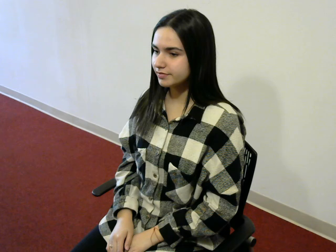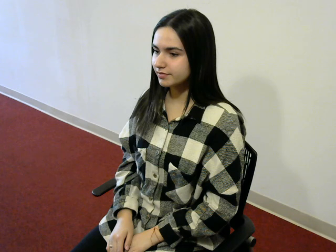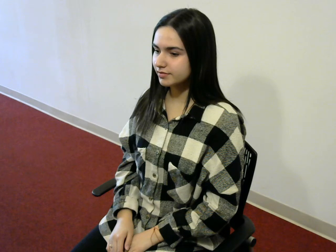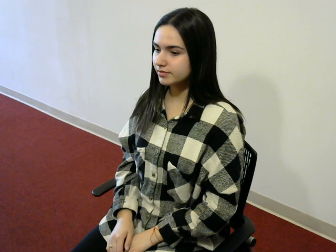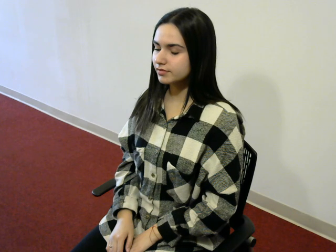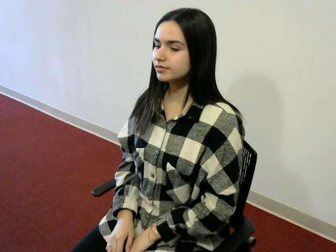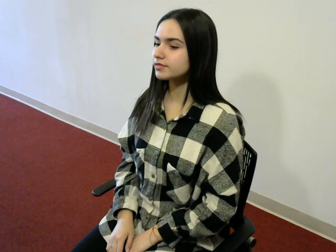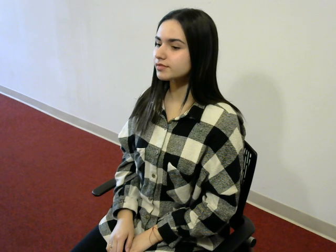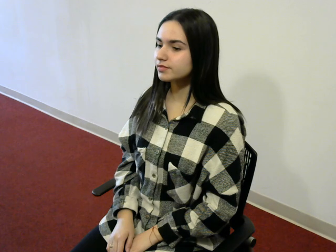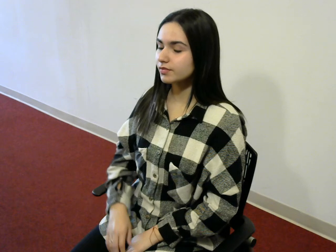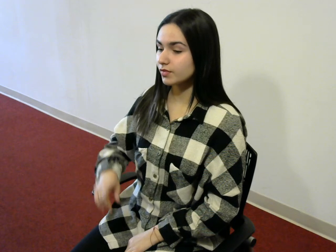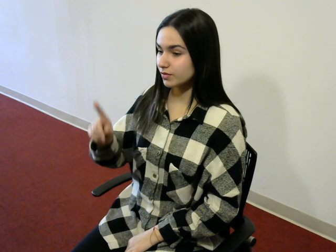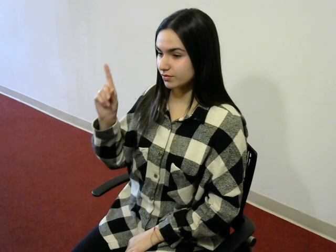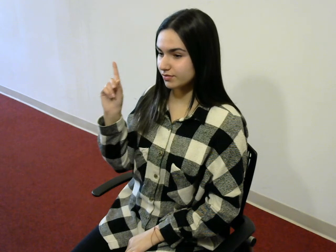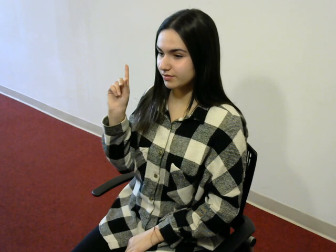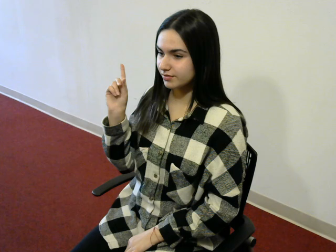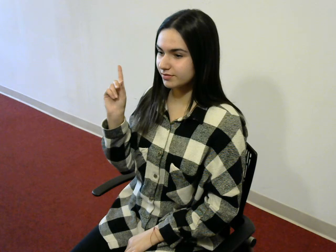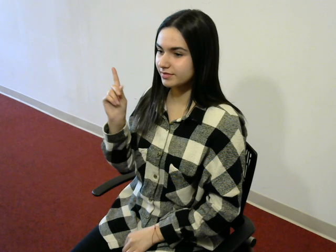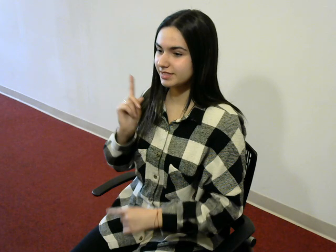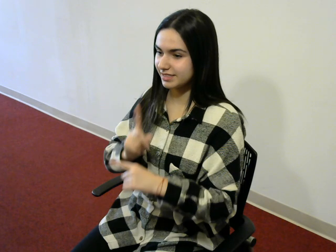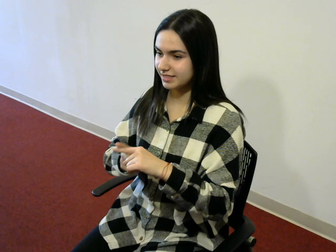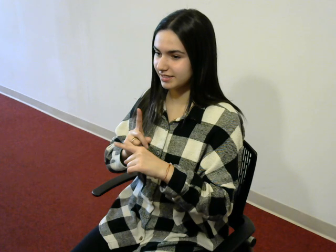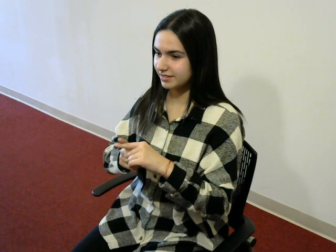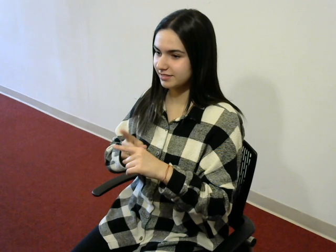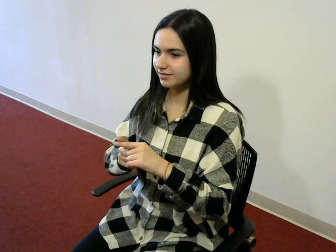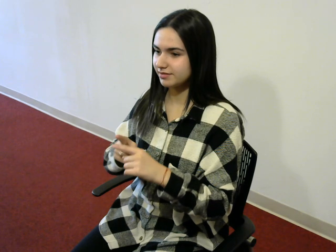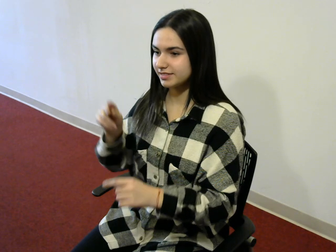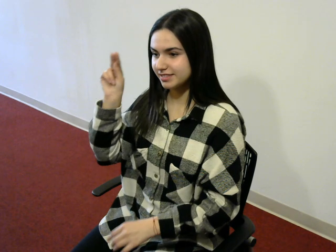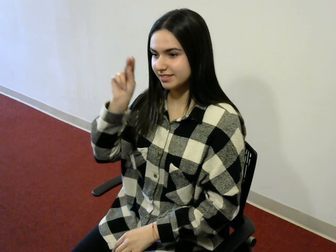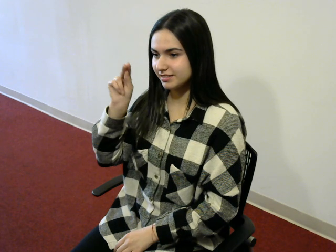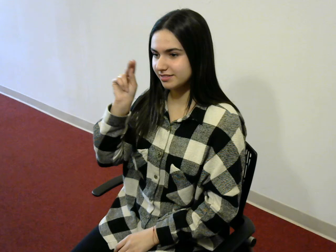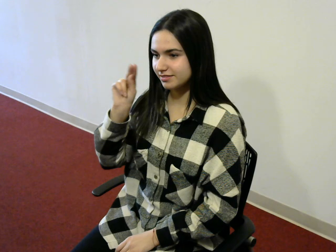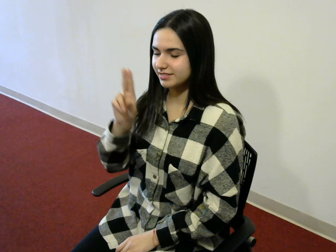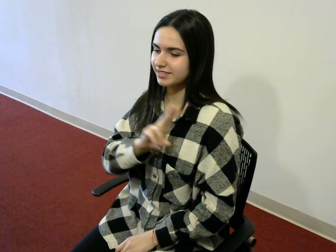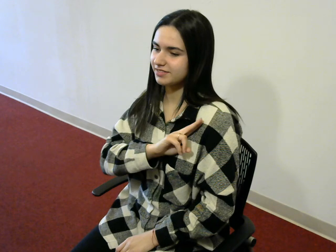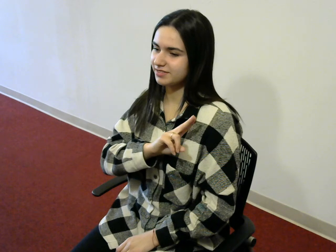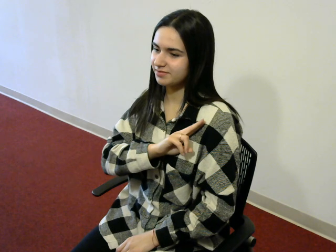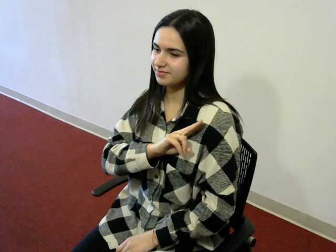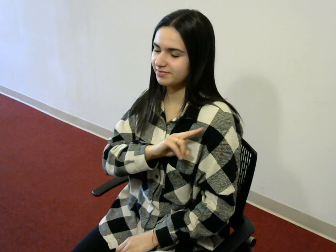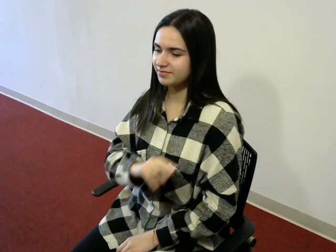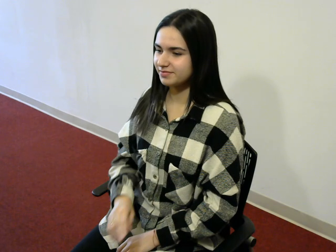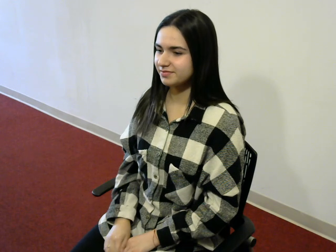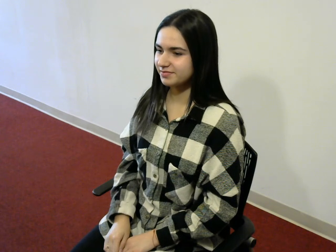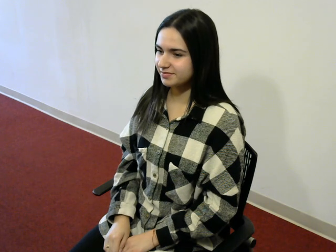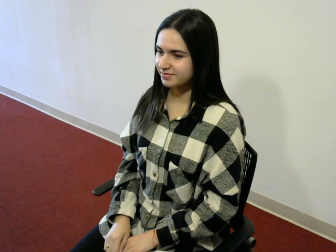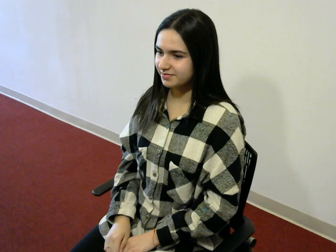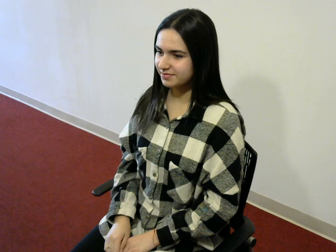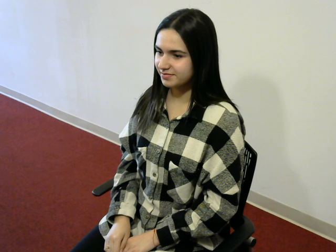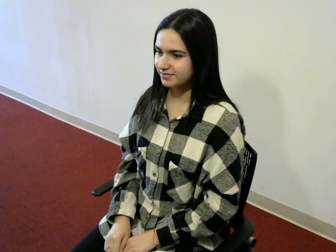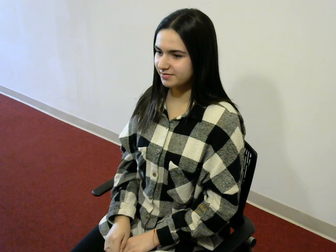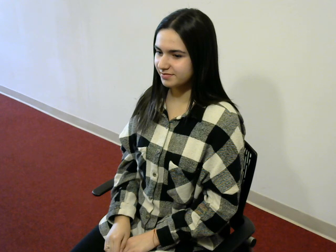O riyazi dərsləri sevir